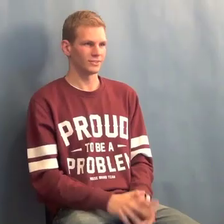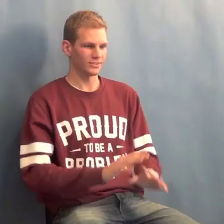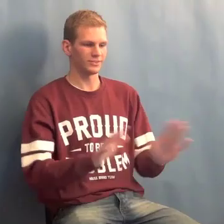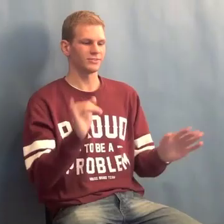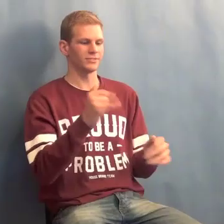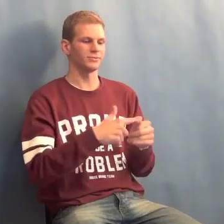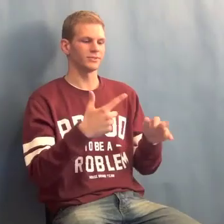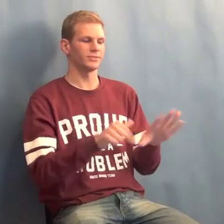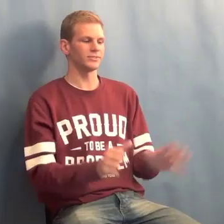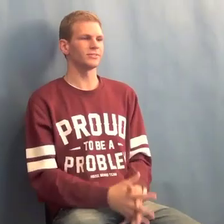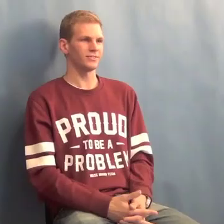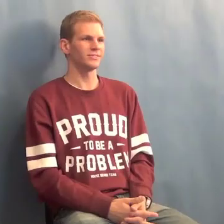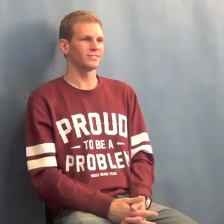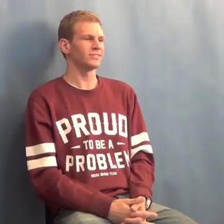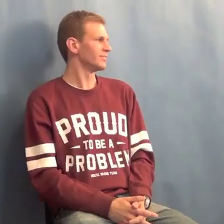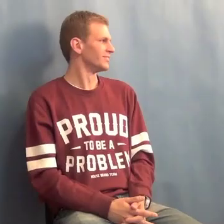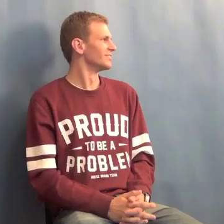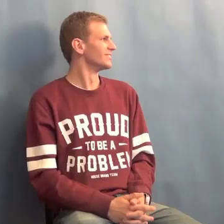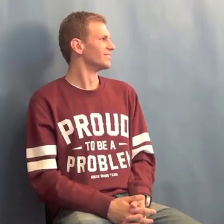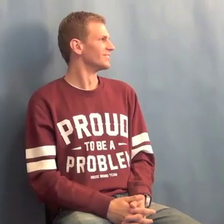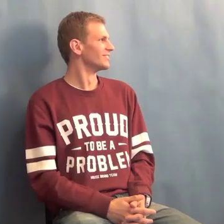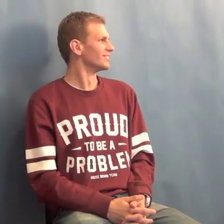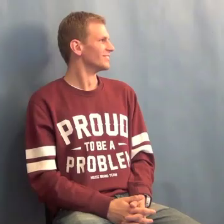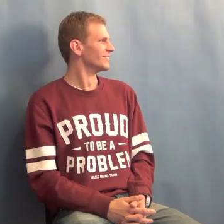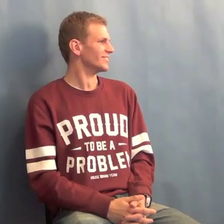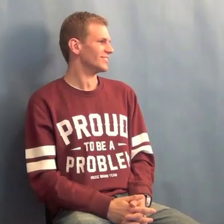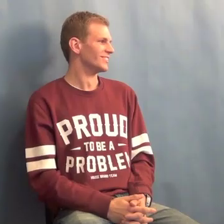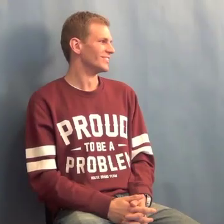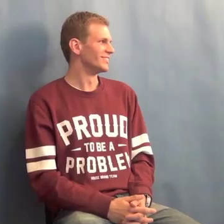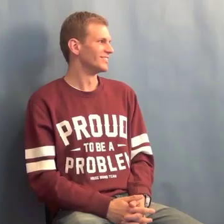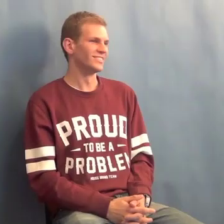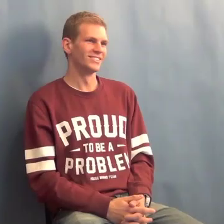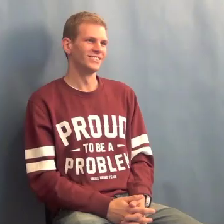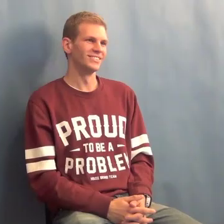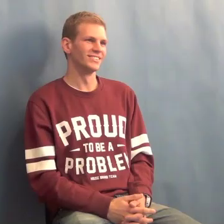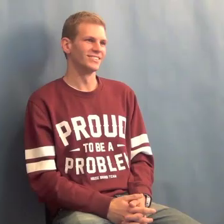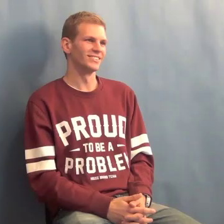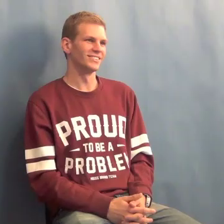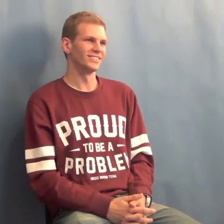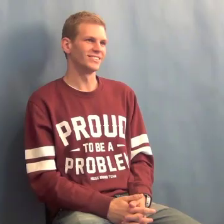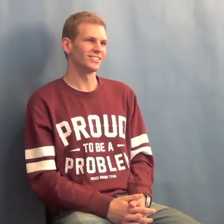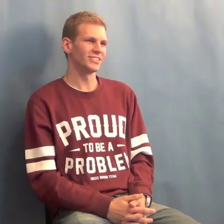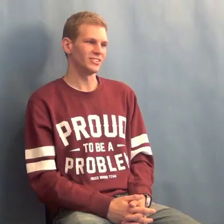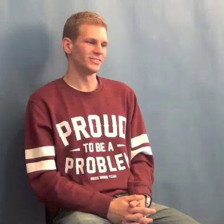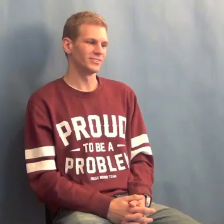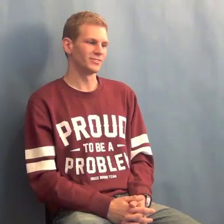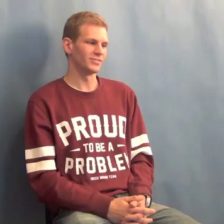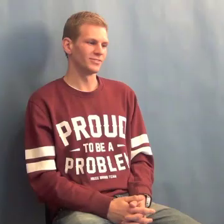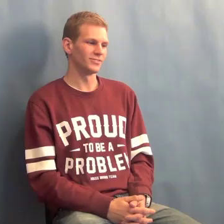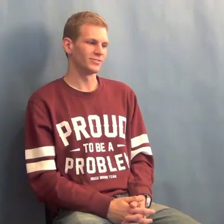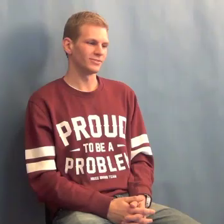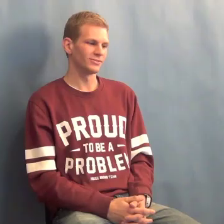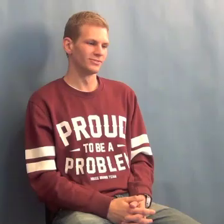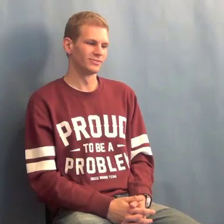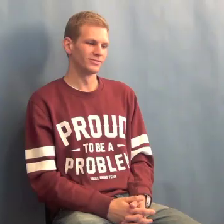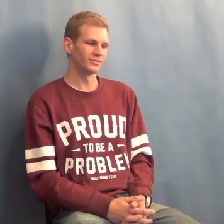No i już, dwudziesty ósmy i dwudziesty szósty.